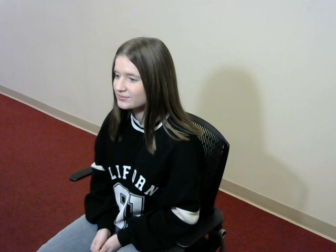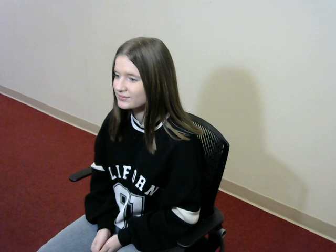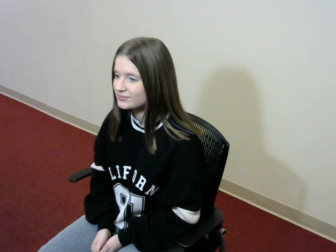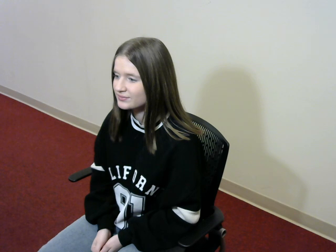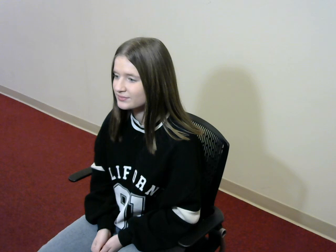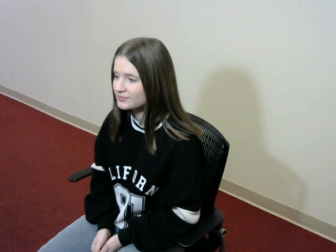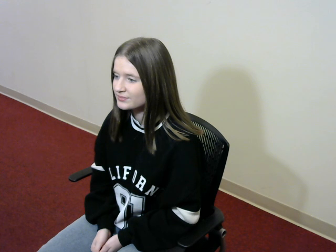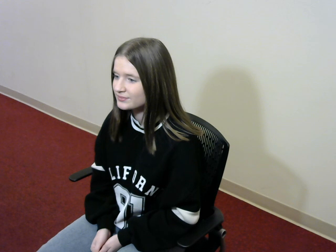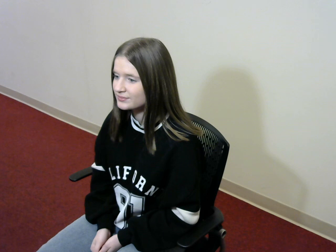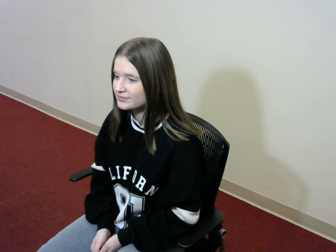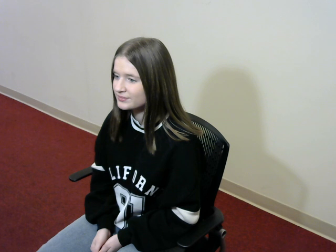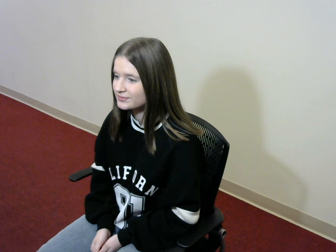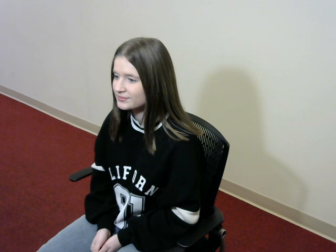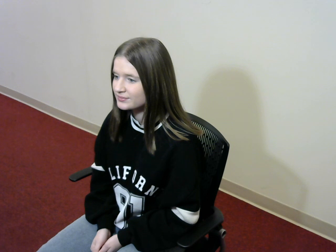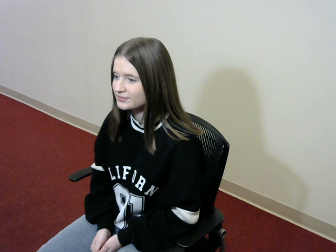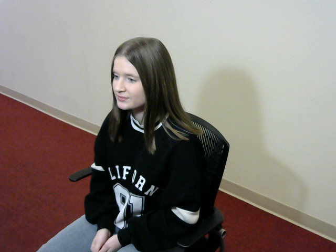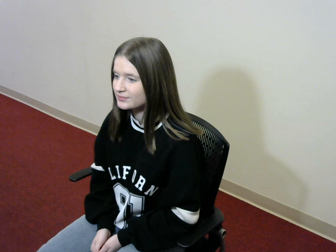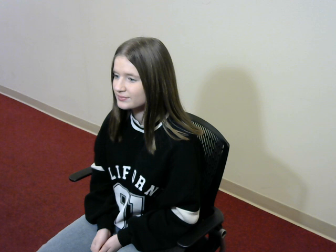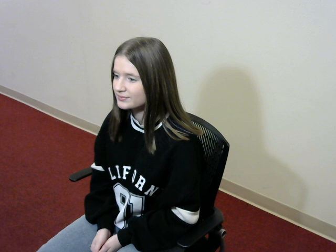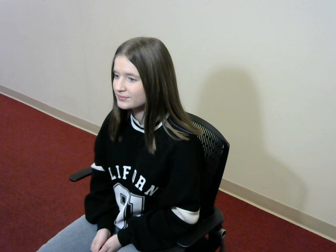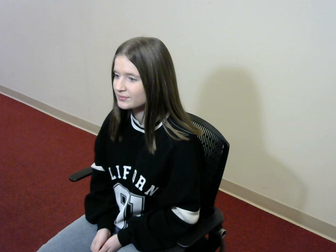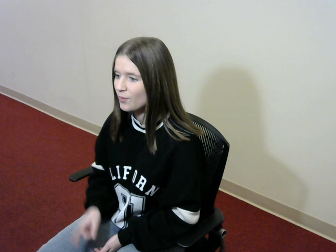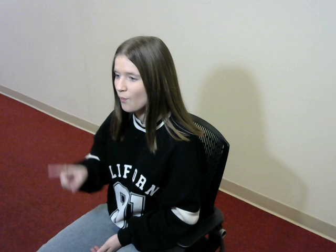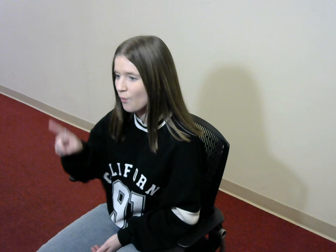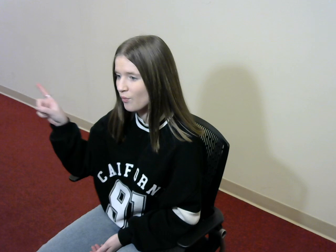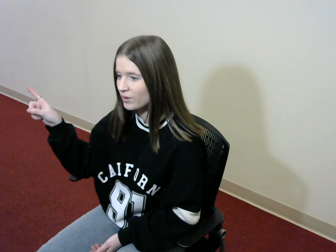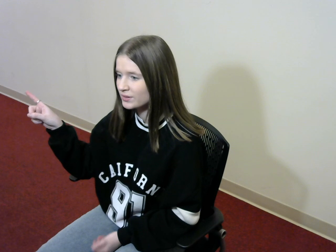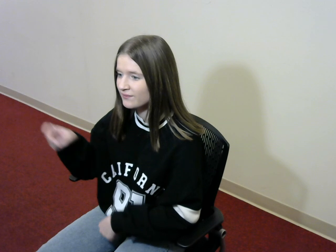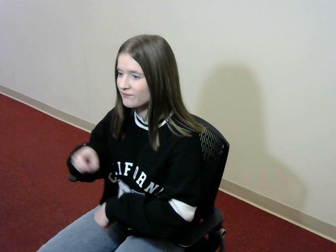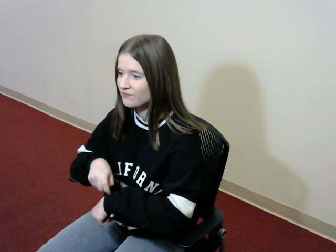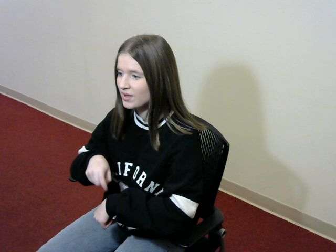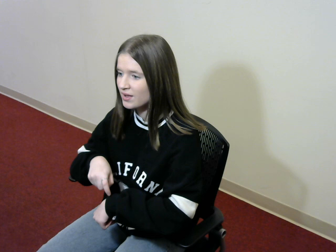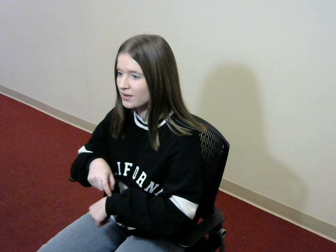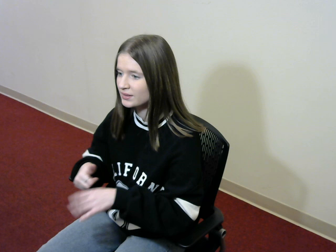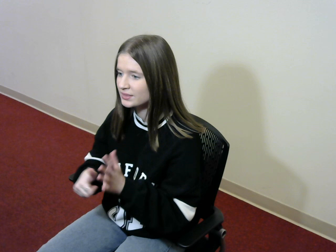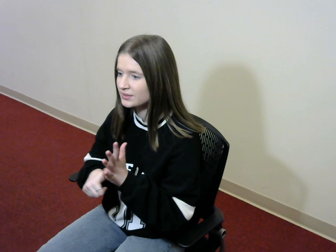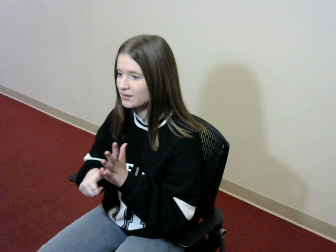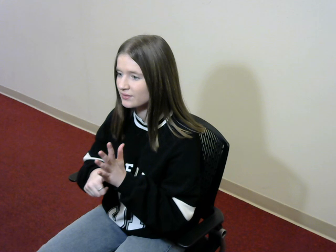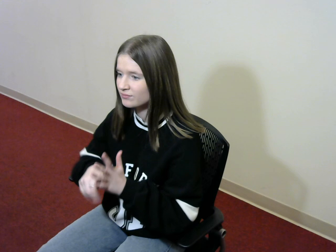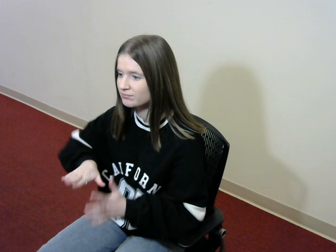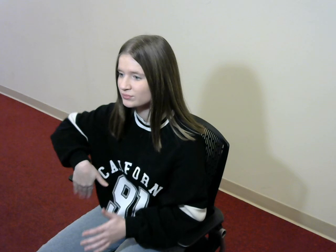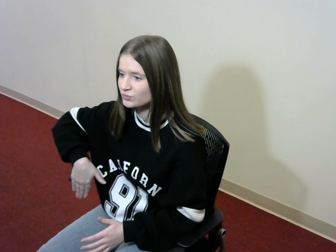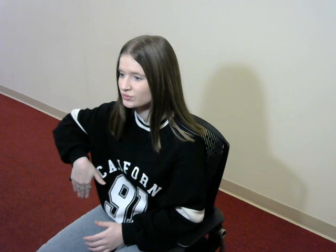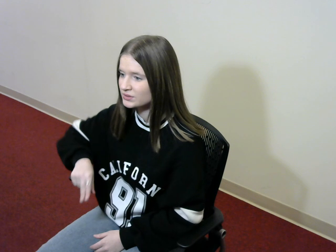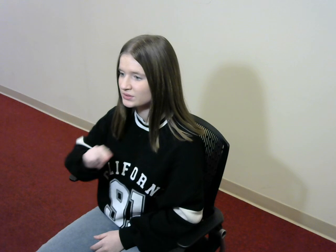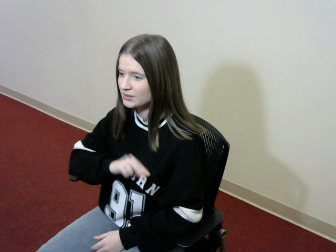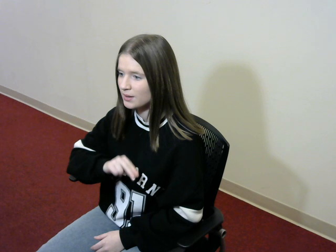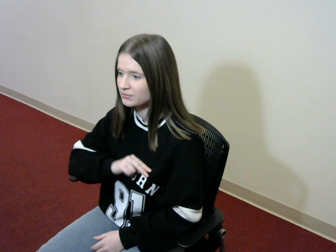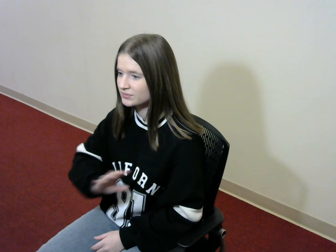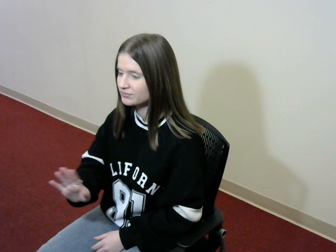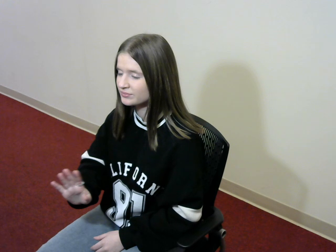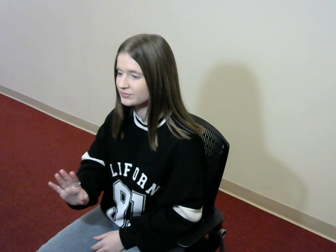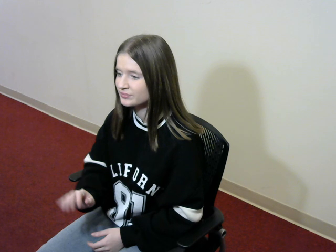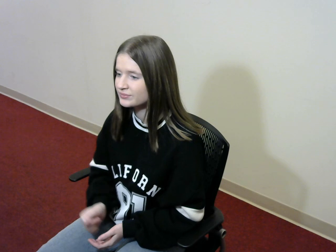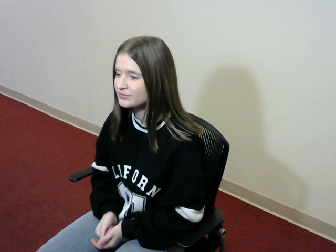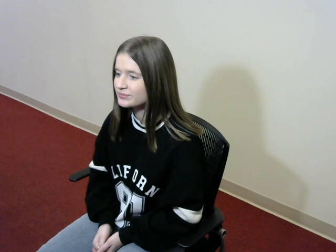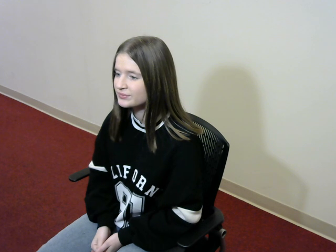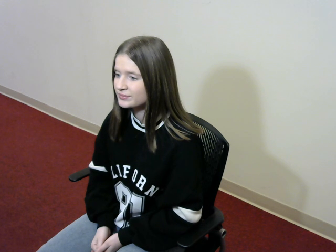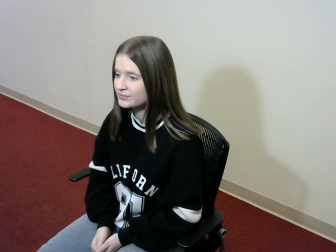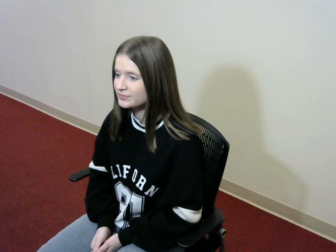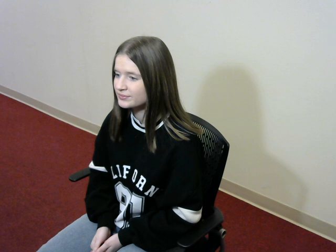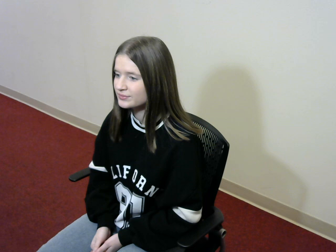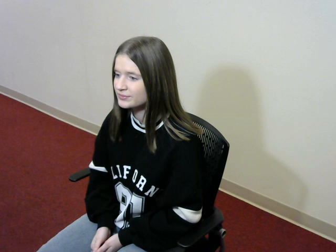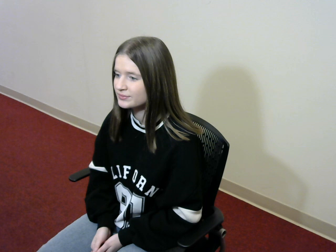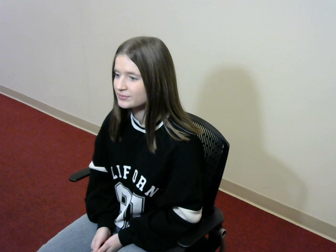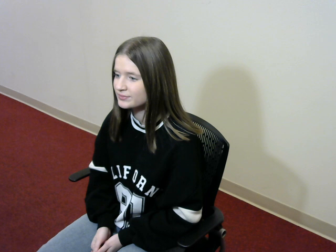O saat 6-dan sonra işləmir